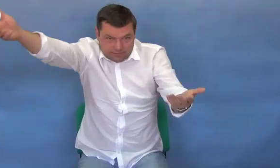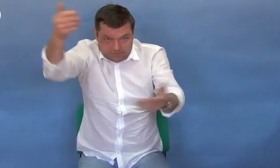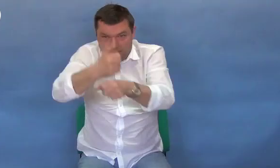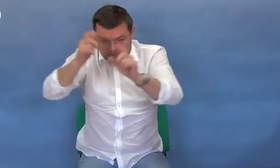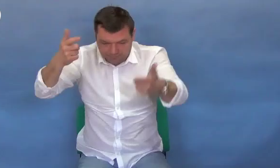Wypadek przy pracy.